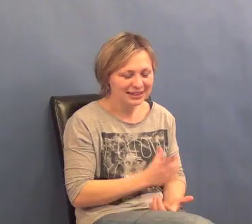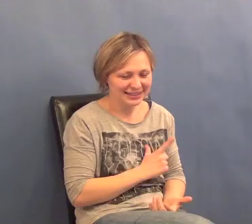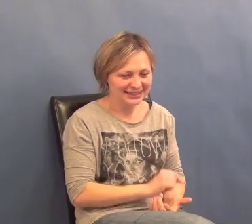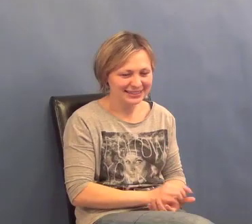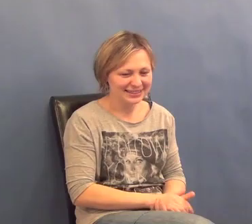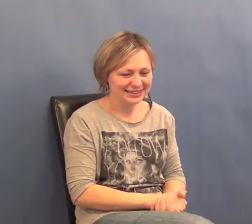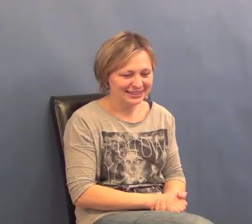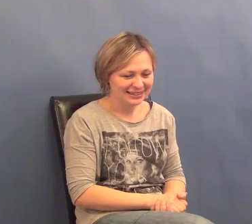Aha.